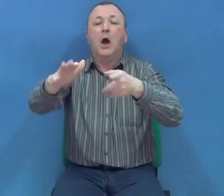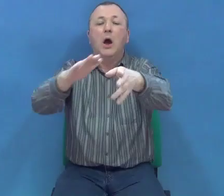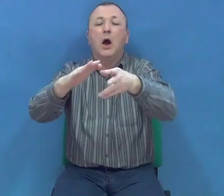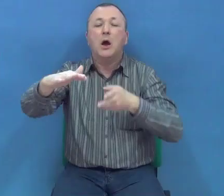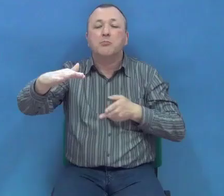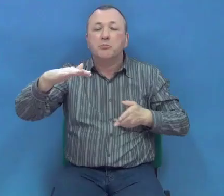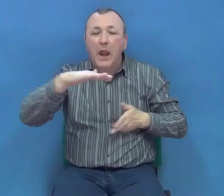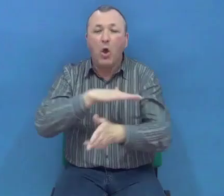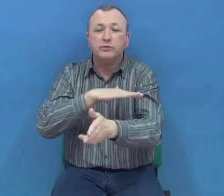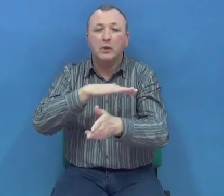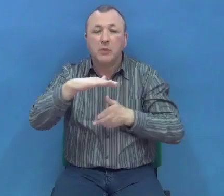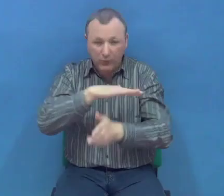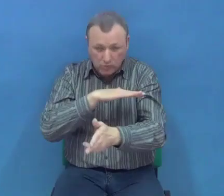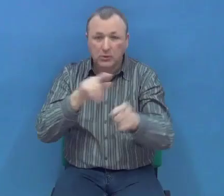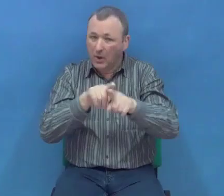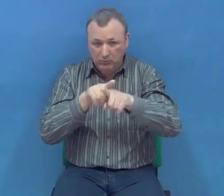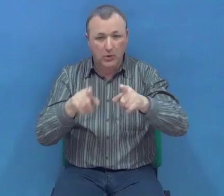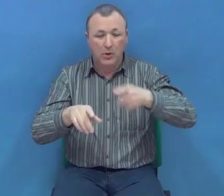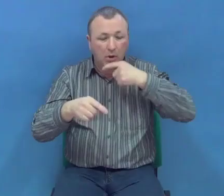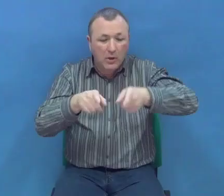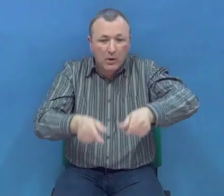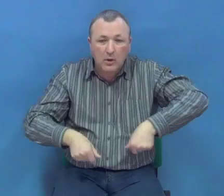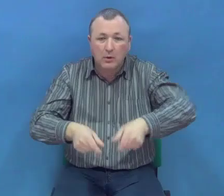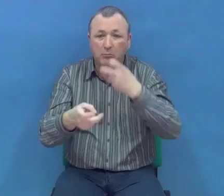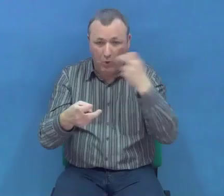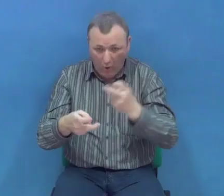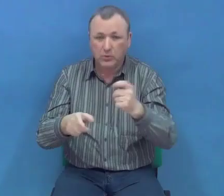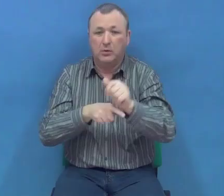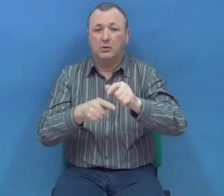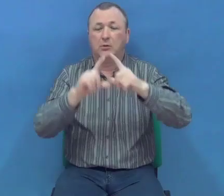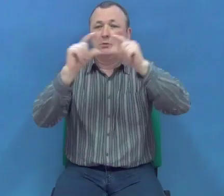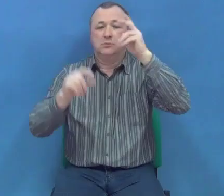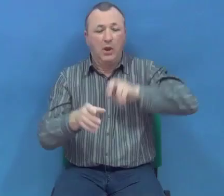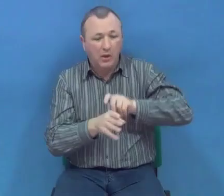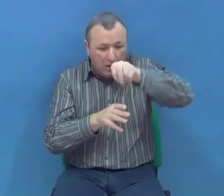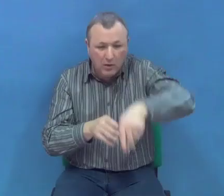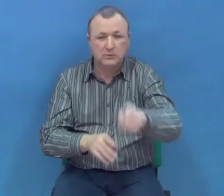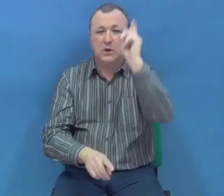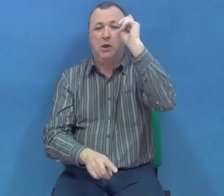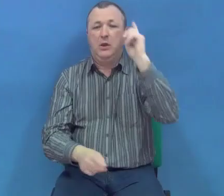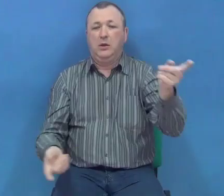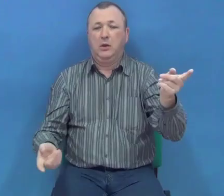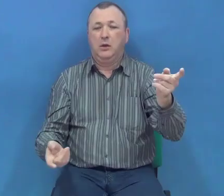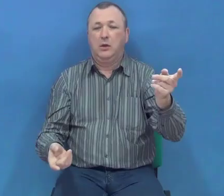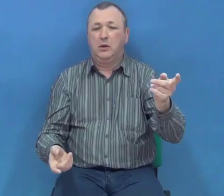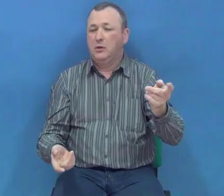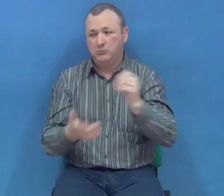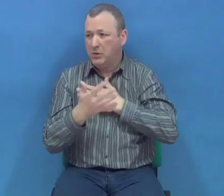W metrze jest tak samo, szyna jest elektryczna, więc nie wolno tam wskakiwać, jest zakaz, o tym mówi trójkątny znak.